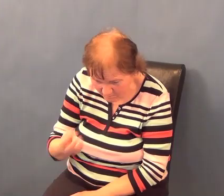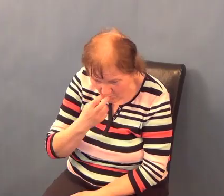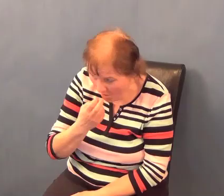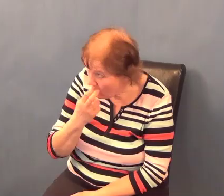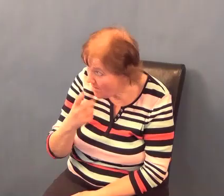Prąd?